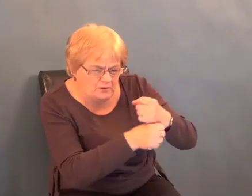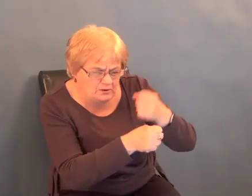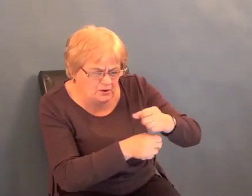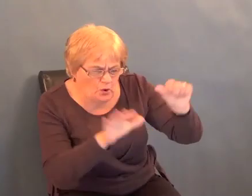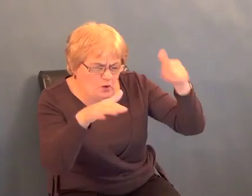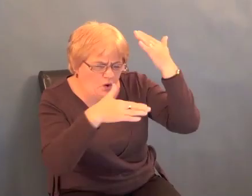Kończę o szóstej.